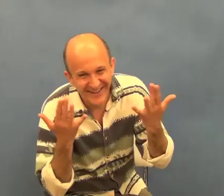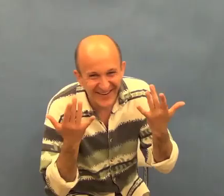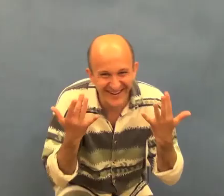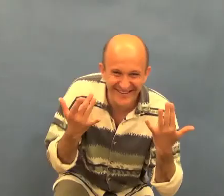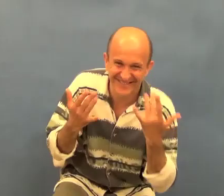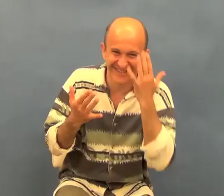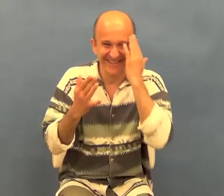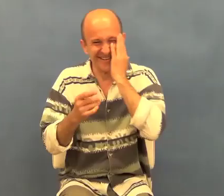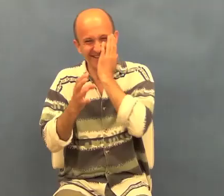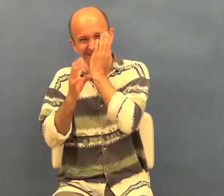Łatwe, łatwe.